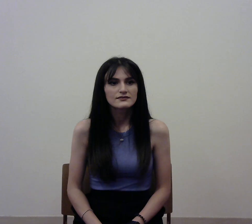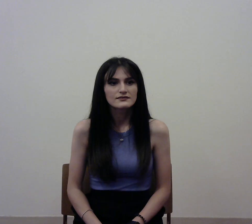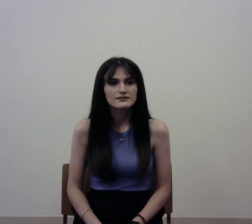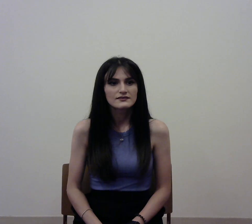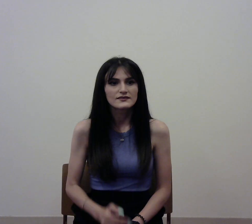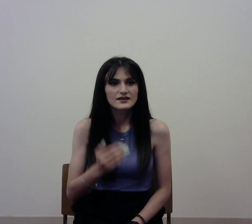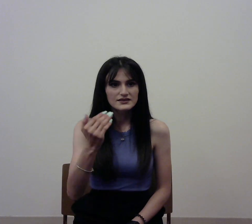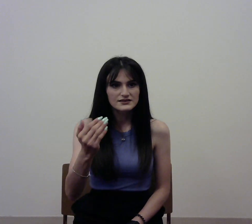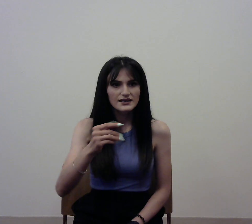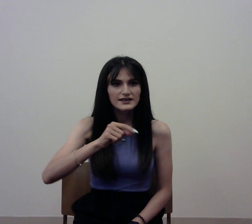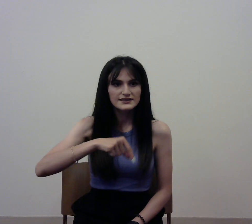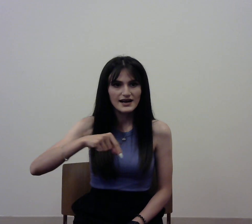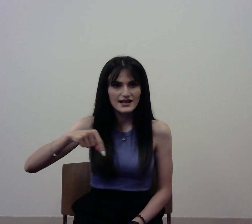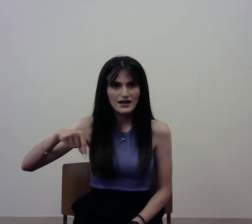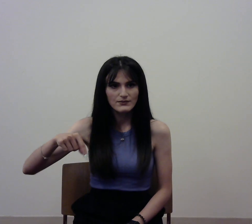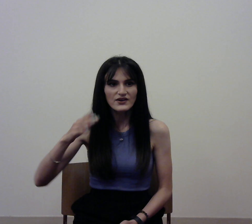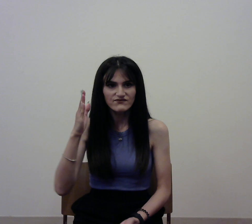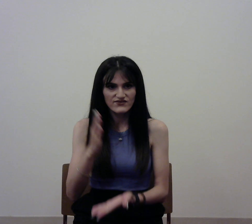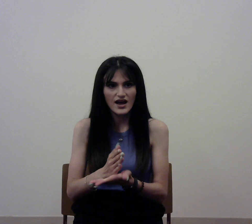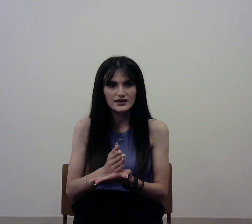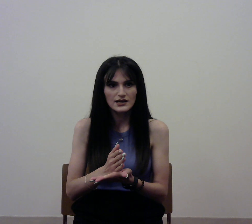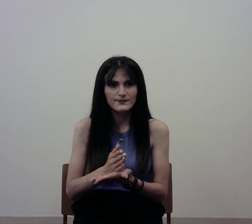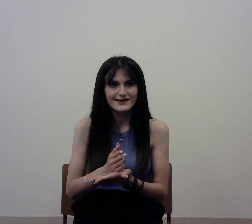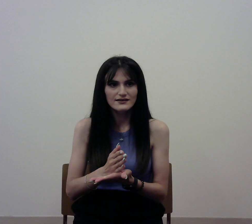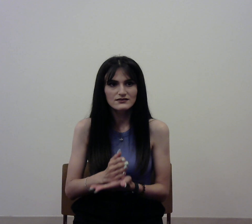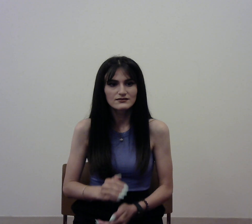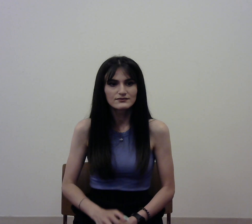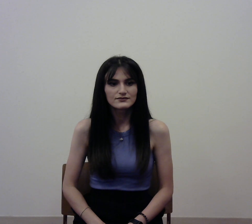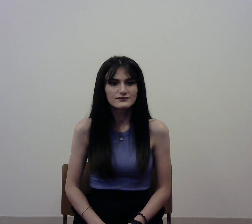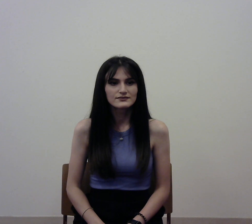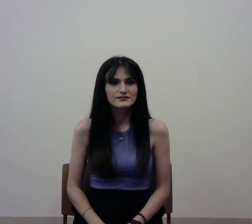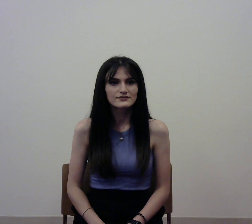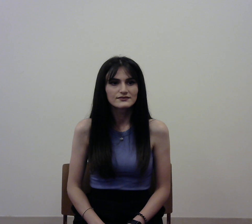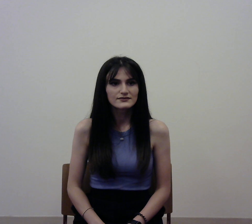Sizdə qələm varmı?